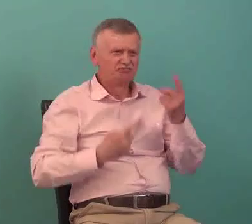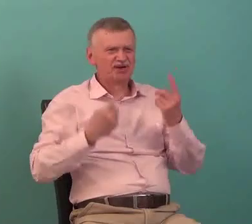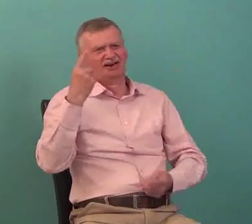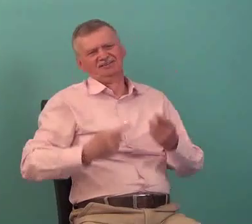Wyjazdy.